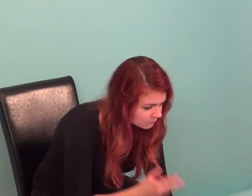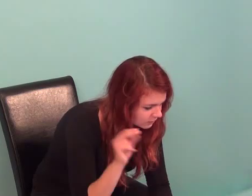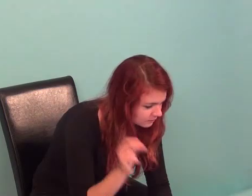Nie.